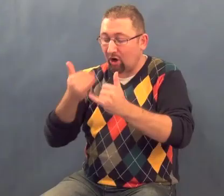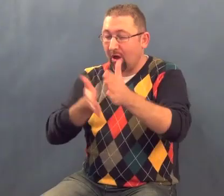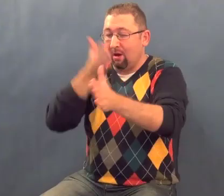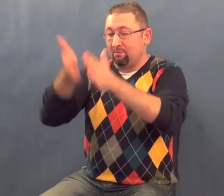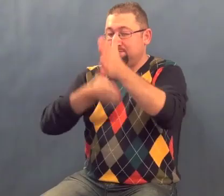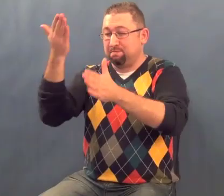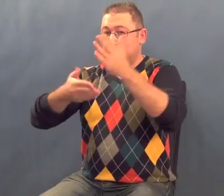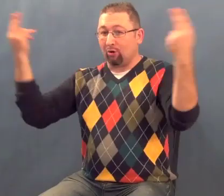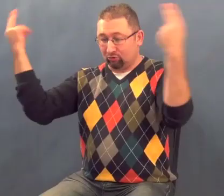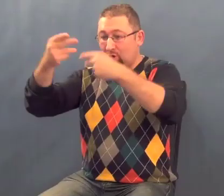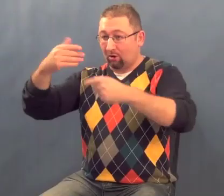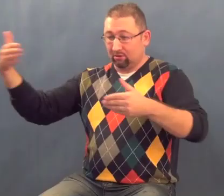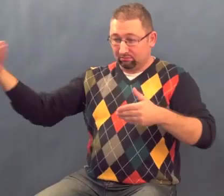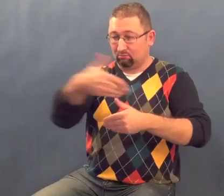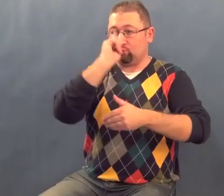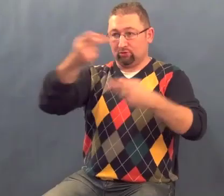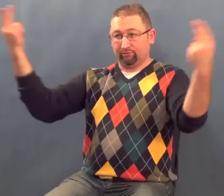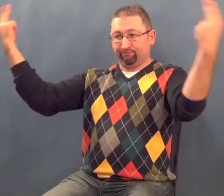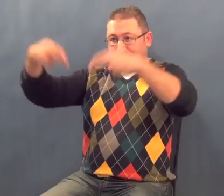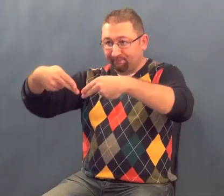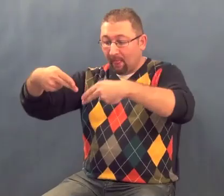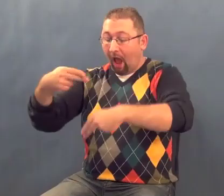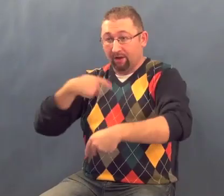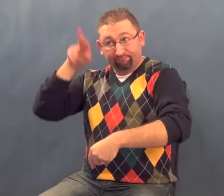Bo jeżeli pociąg nadjeżdża to szlaban musi być opuszczony.